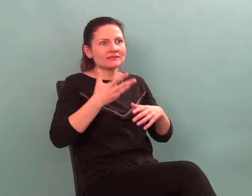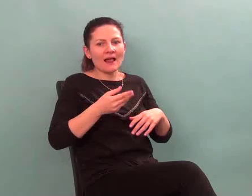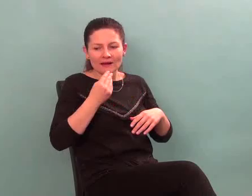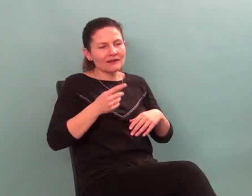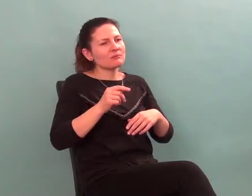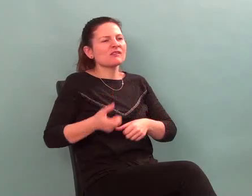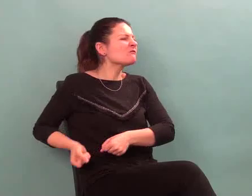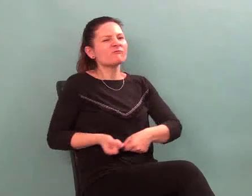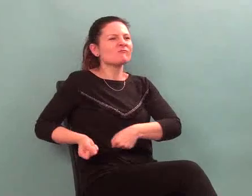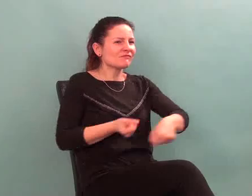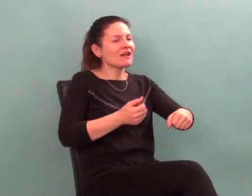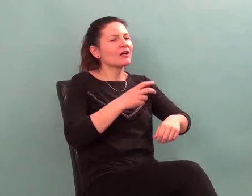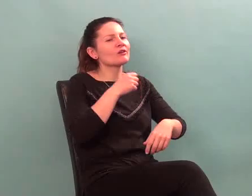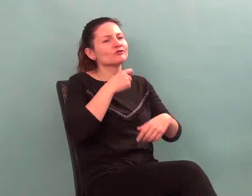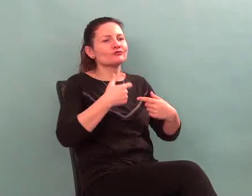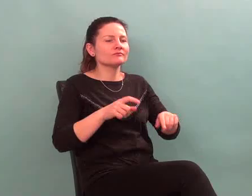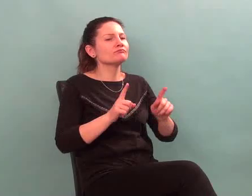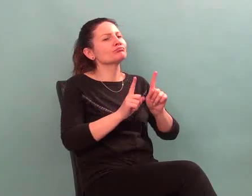Pan ciągnie kozę, więc ta odpuszcza i idą dalej.